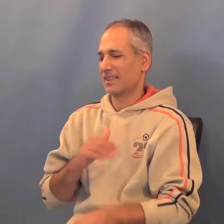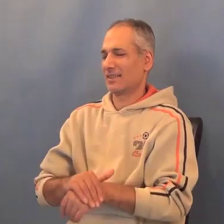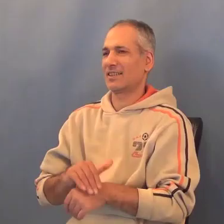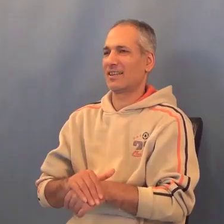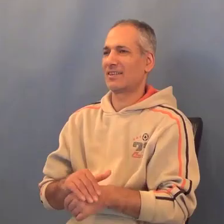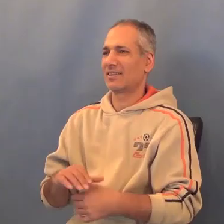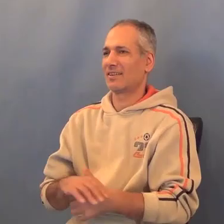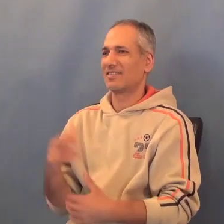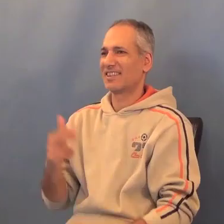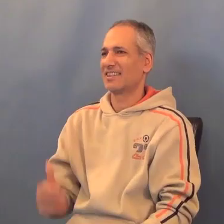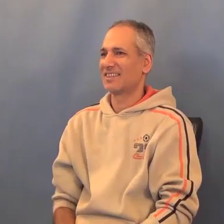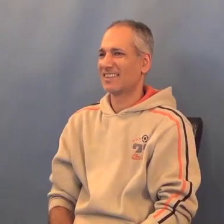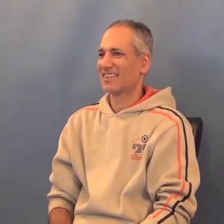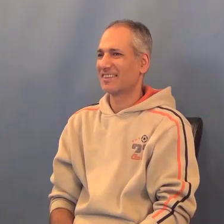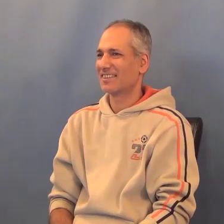Jestem zajęty w niedzielę.